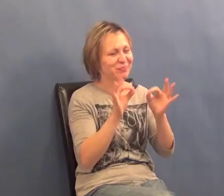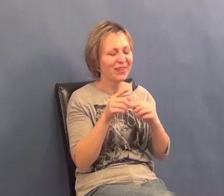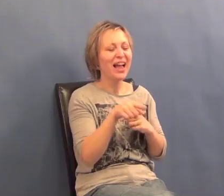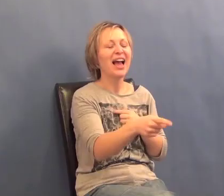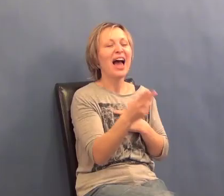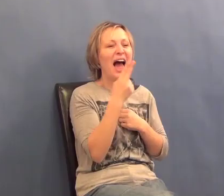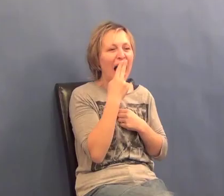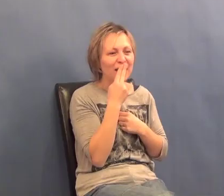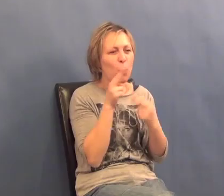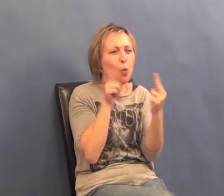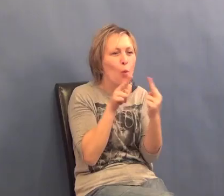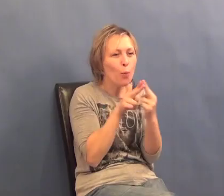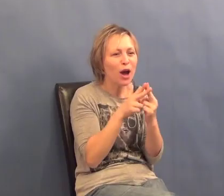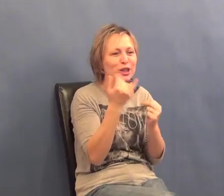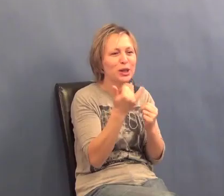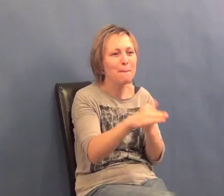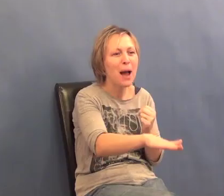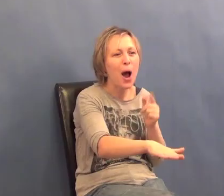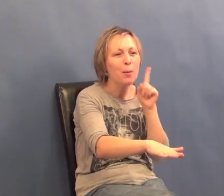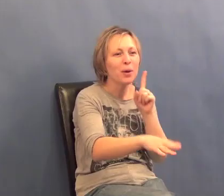Tam jest Charlie Chaplin, który umawia się z dzieckiem, małym chłopcem.